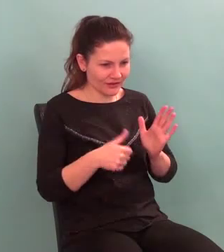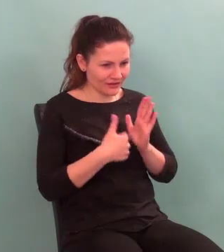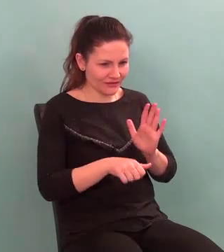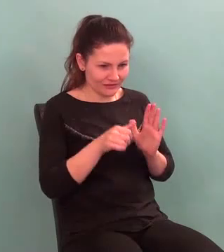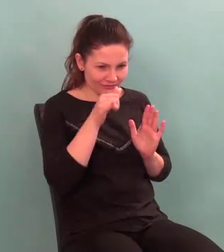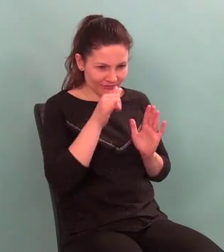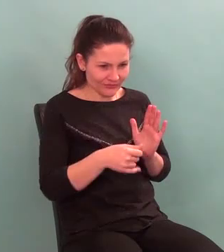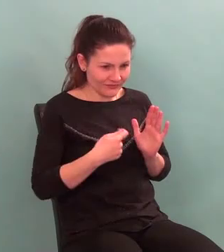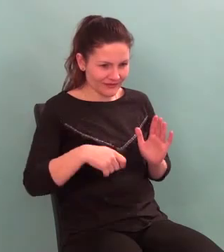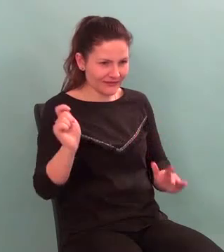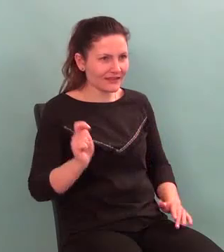Jest wycieczka, nie mogę.